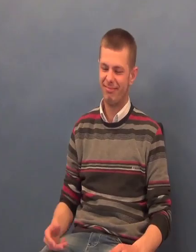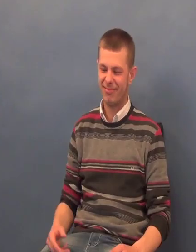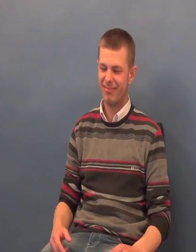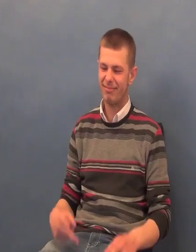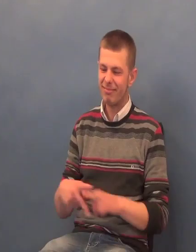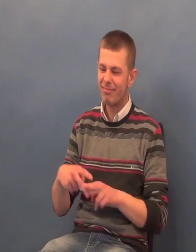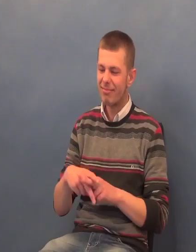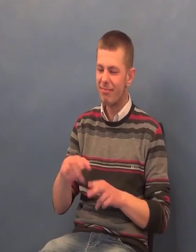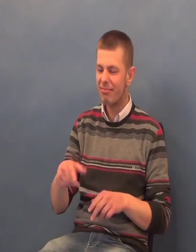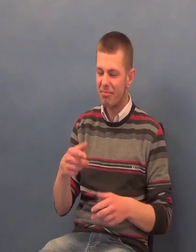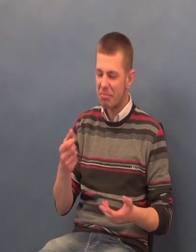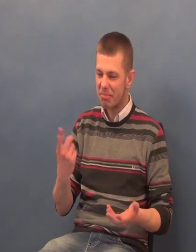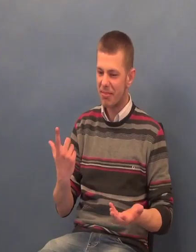To koń, dziwne.